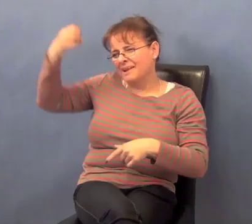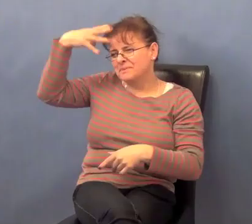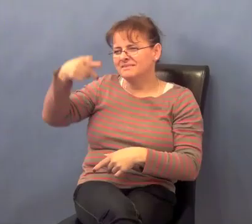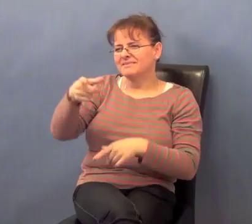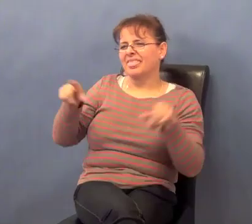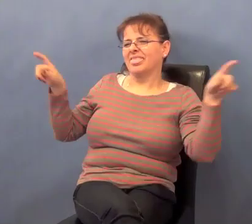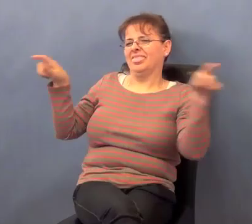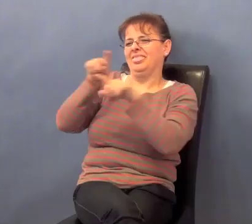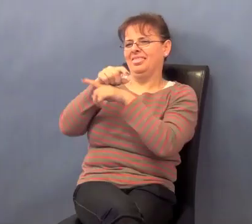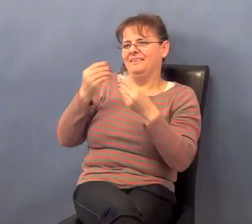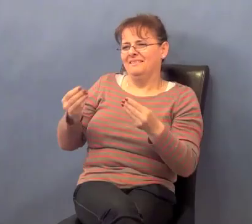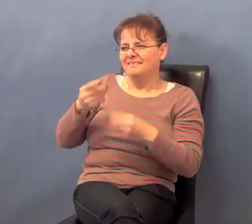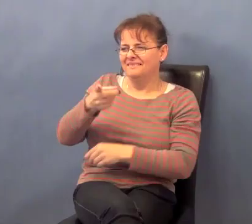Ja tylko prysznic, a ty wanna, wygodnie.